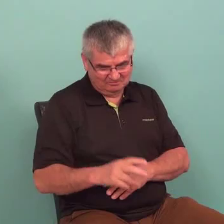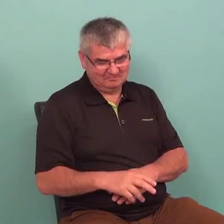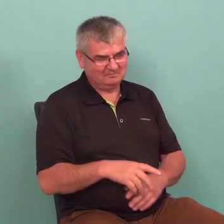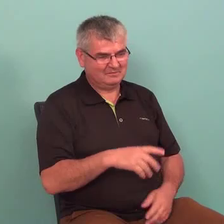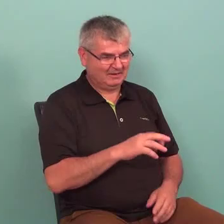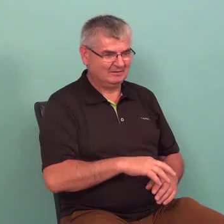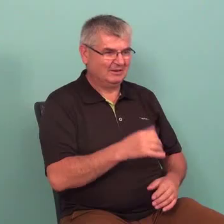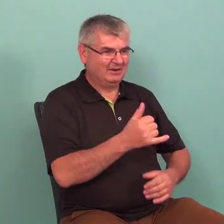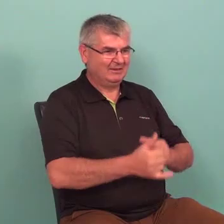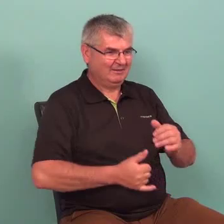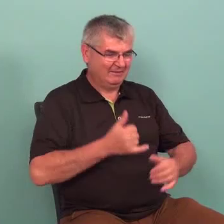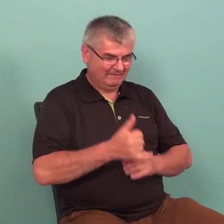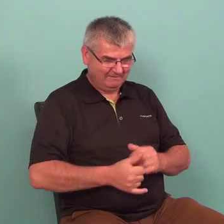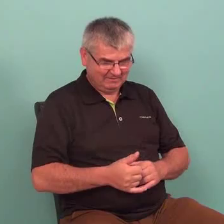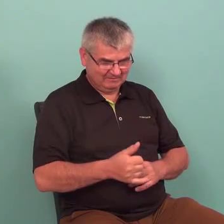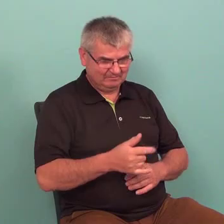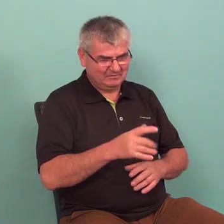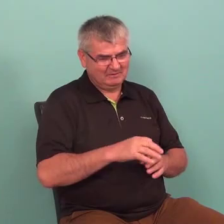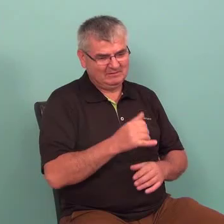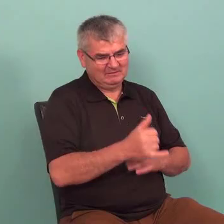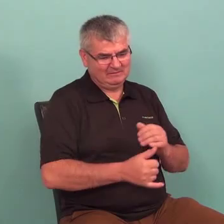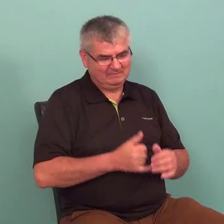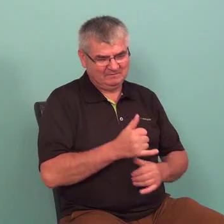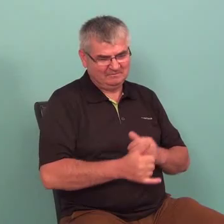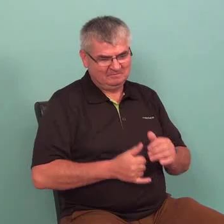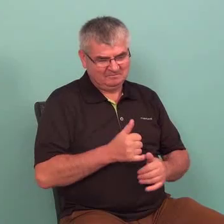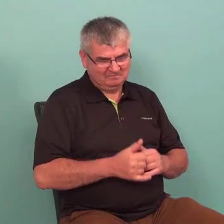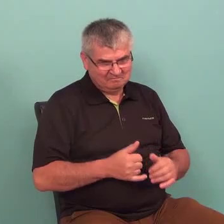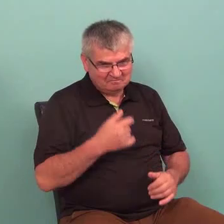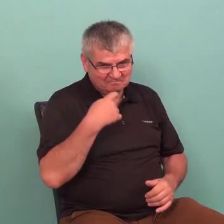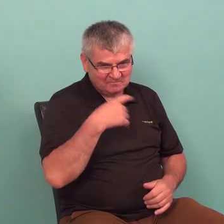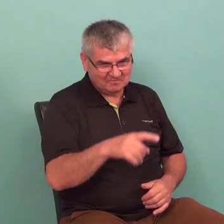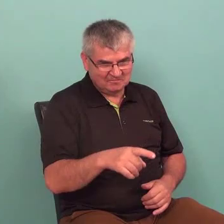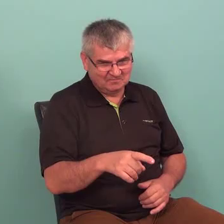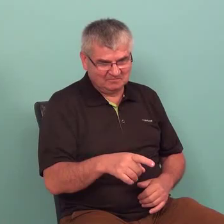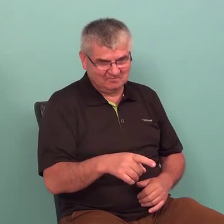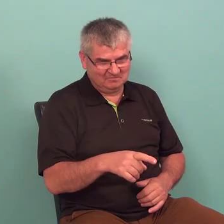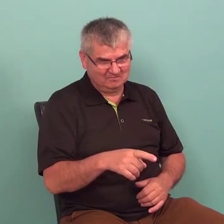Akurat pojawia się rowerzysta, który jedzie i zauważa gruszki.